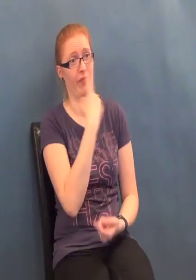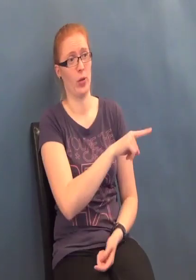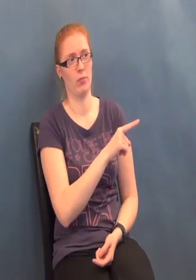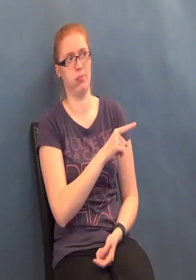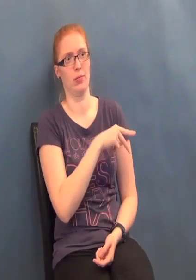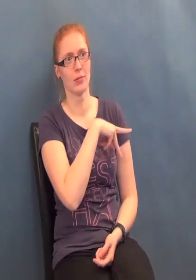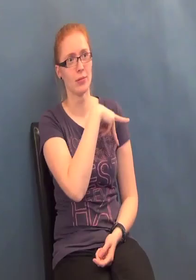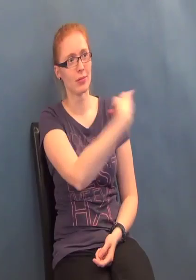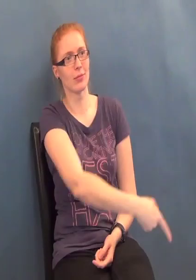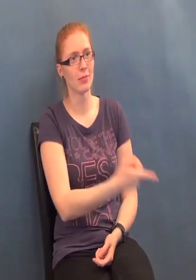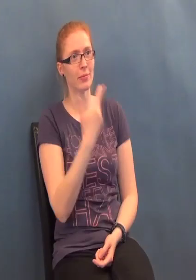A jak go olejesz, to ten niewidomy upadnie.